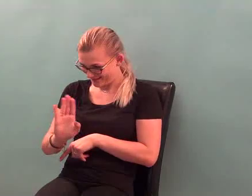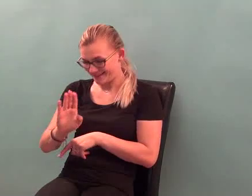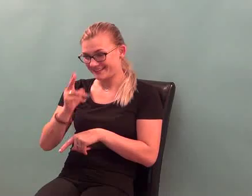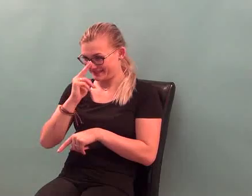Patrz!